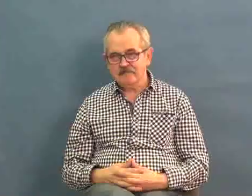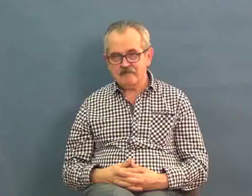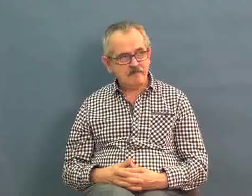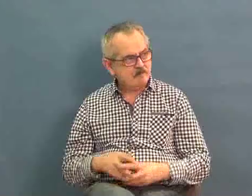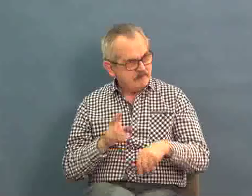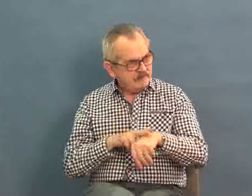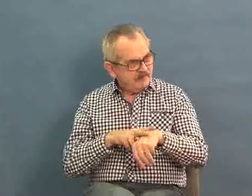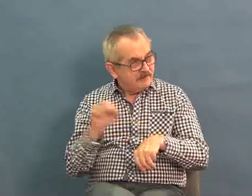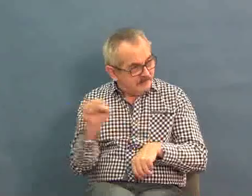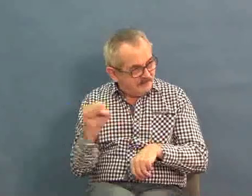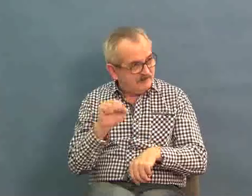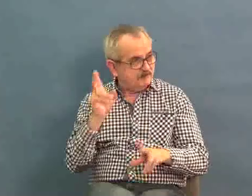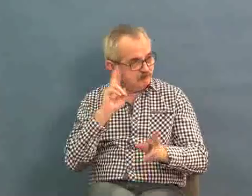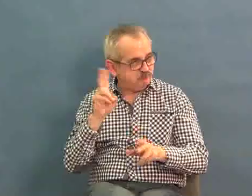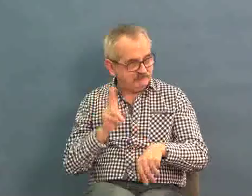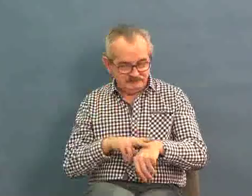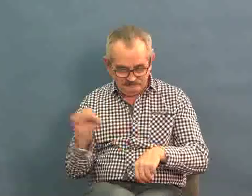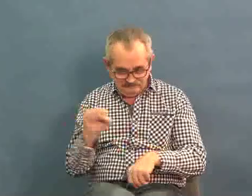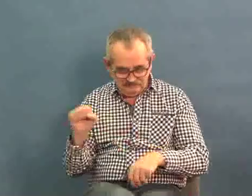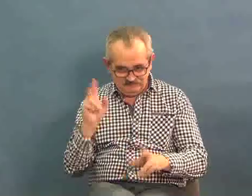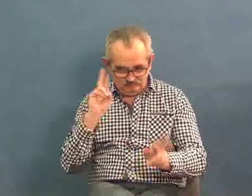Zegar, budzik, alarm dzwoni.